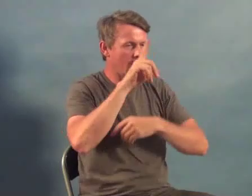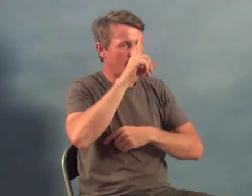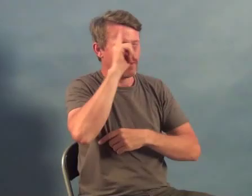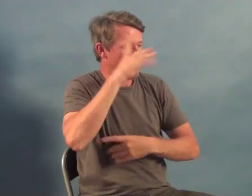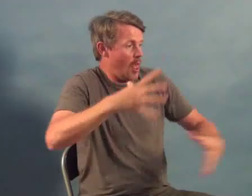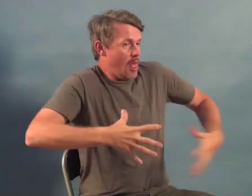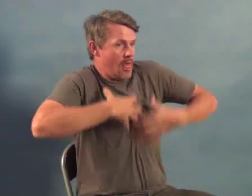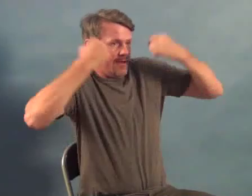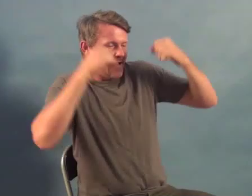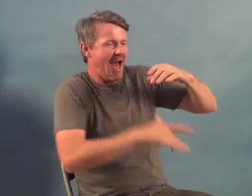A ludzie się wystraszyli.